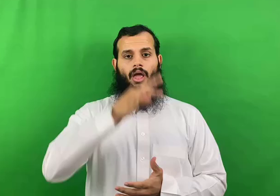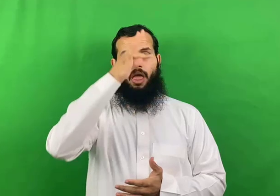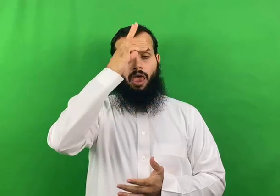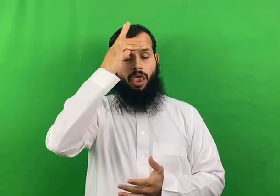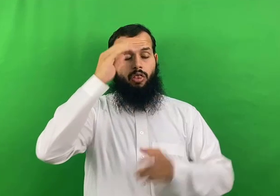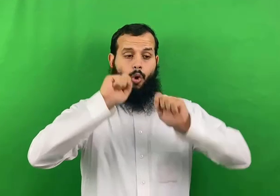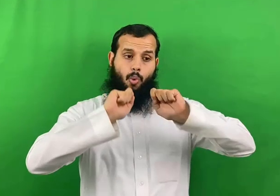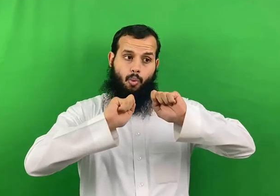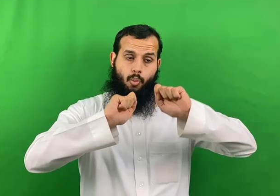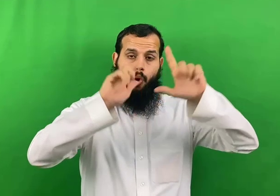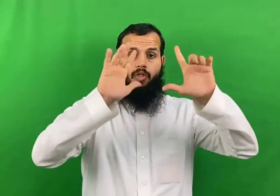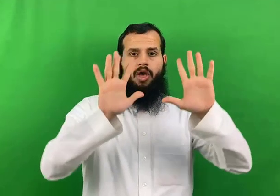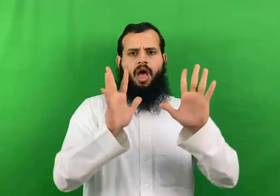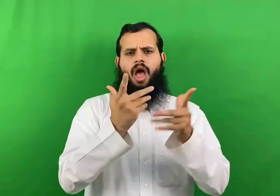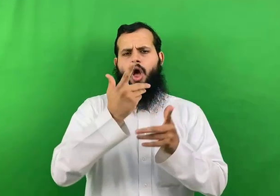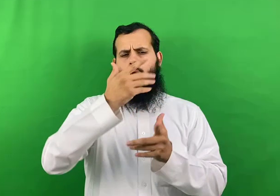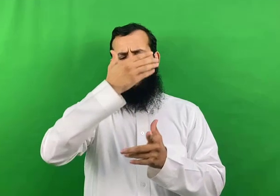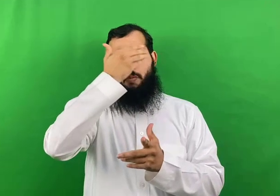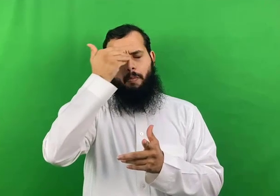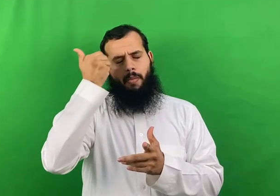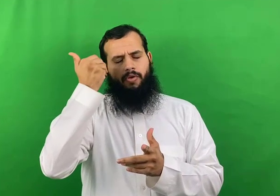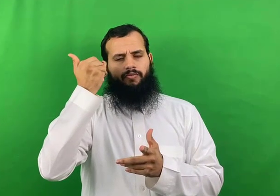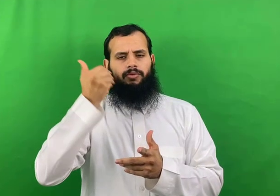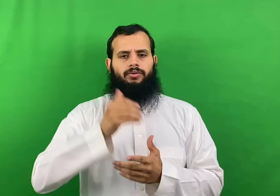ما ظهر منها وما بطن